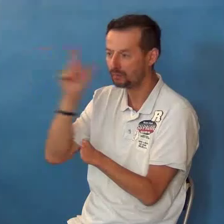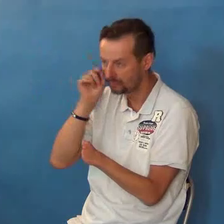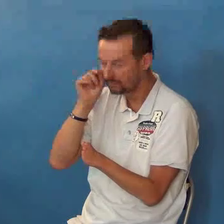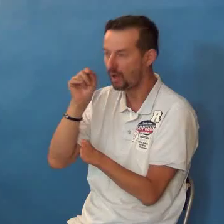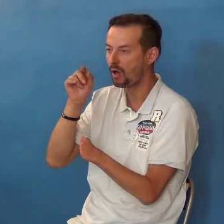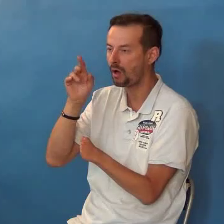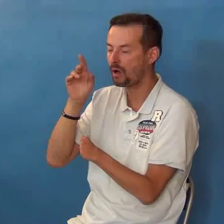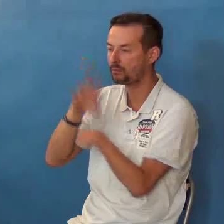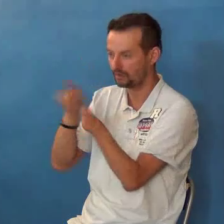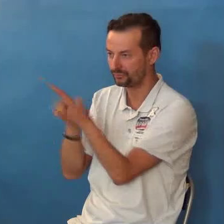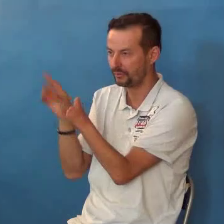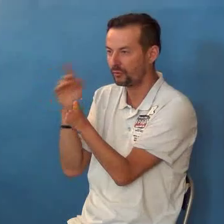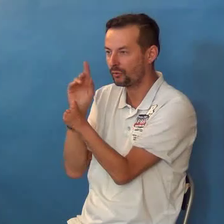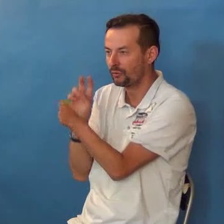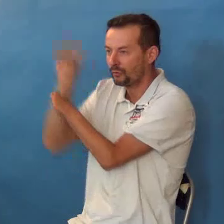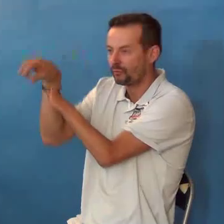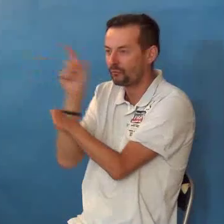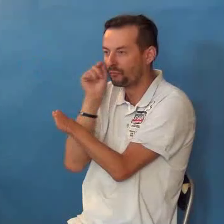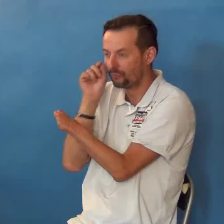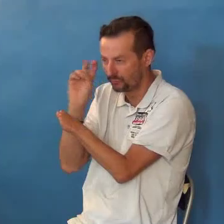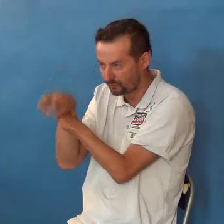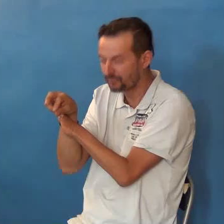Pies też, wskoczył na łóżko i śpi razem z nim.